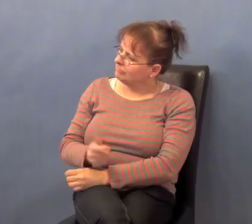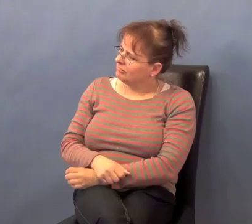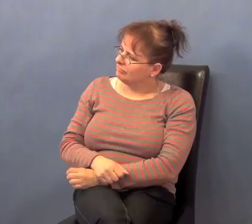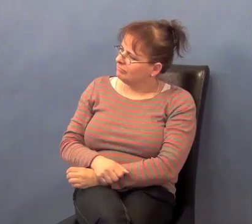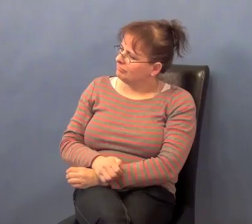Ładnie.